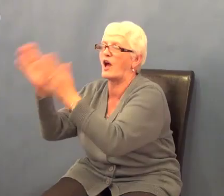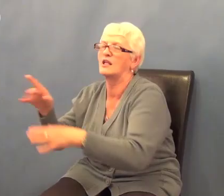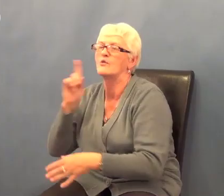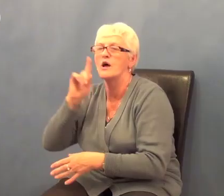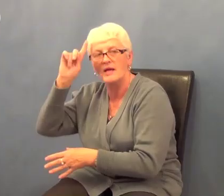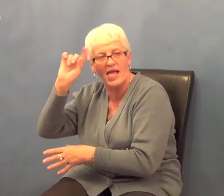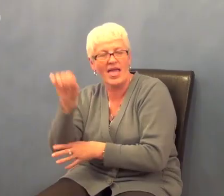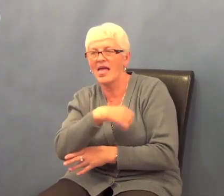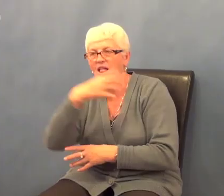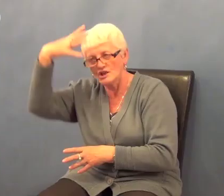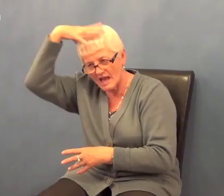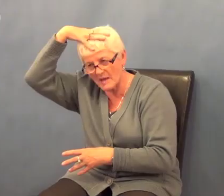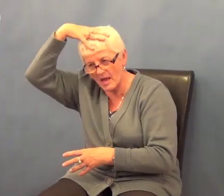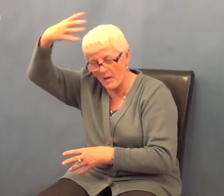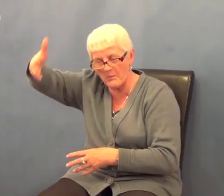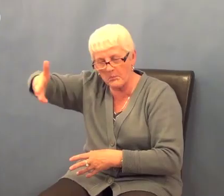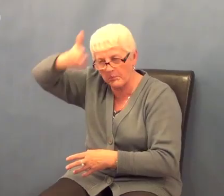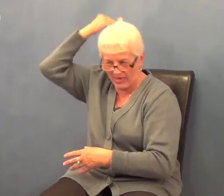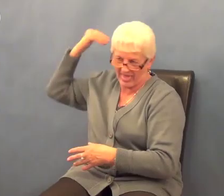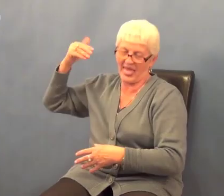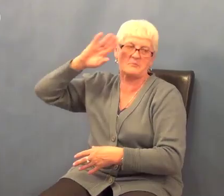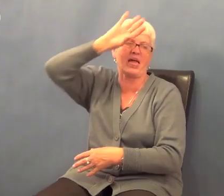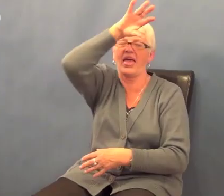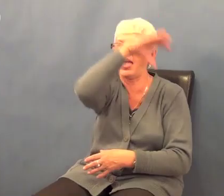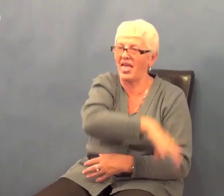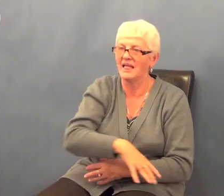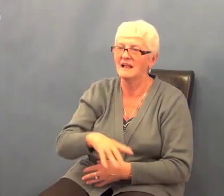A chłopiec odwrócił się i czapka spadła mu z głowy.